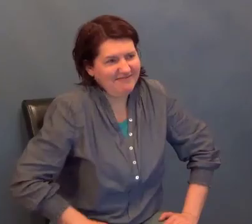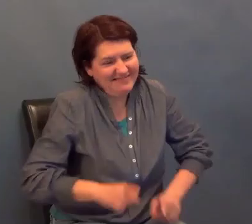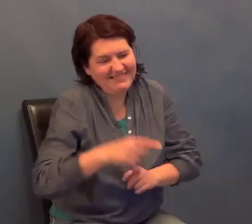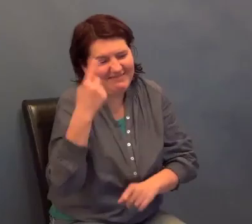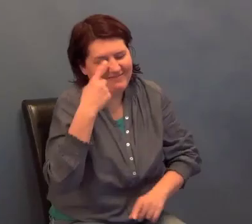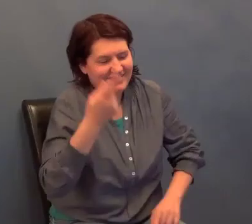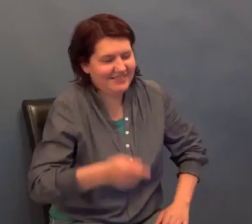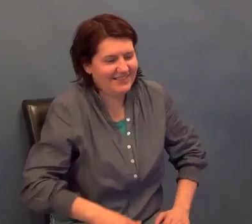Też tak myślę.